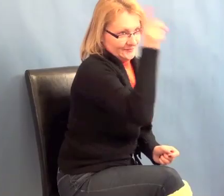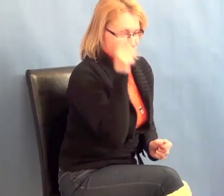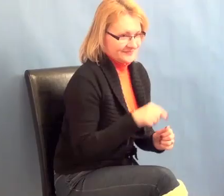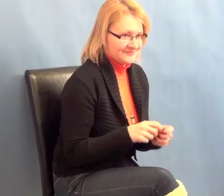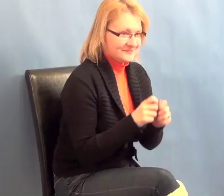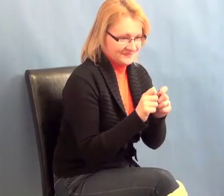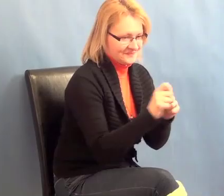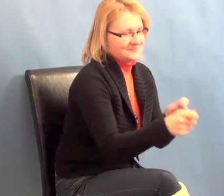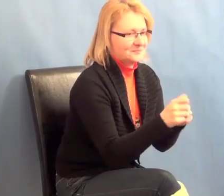Zapłaciła, raz i dwa.